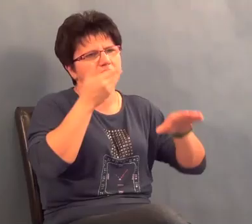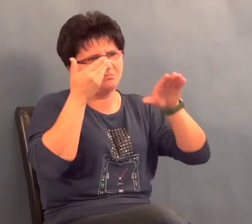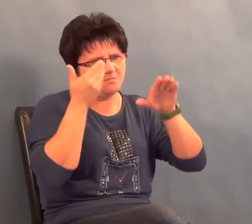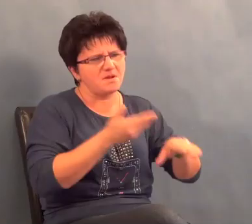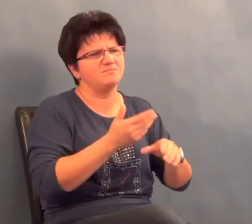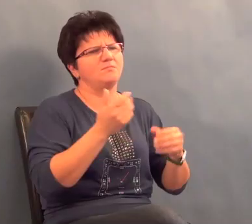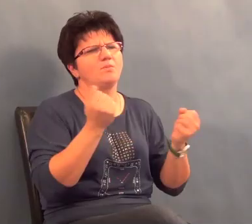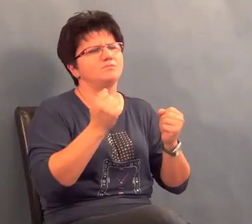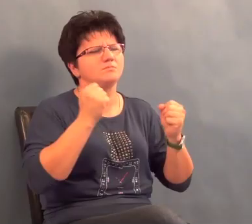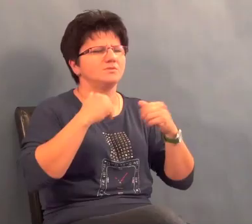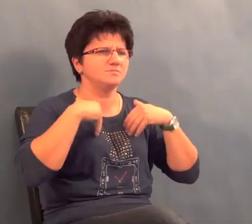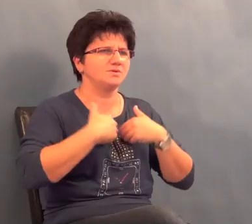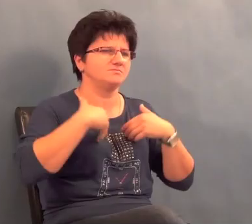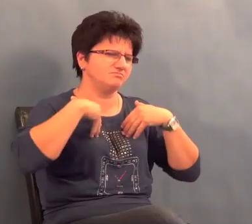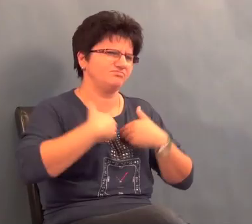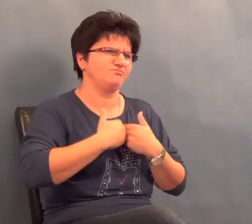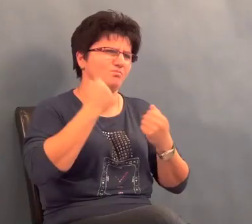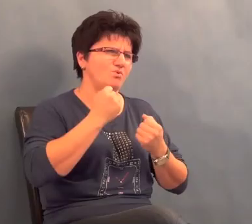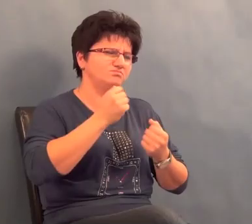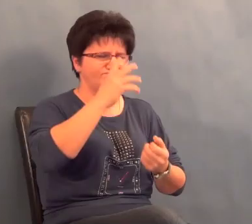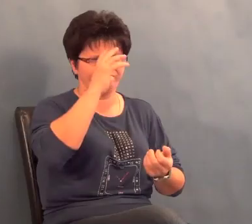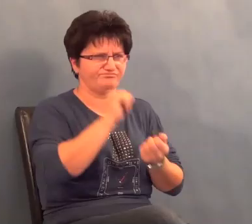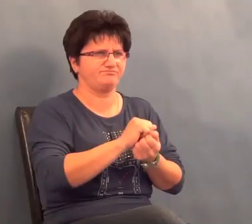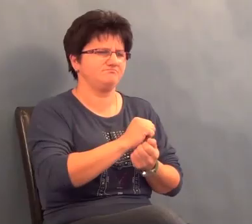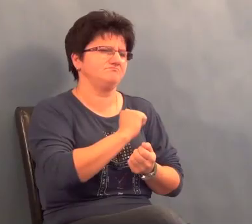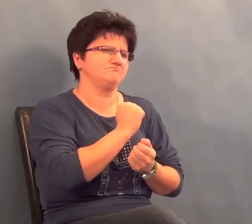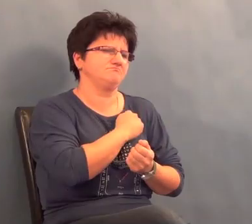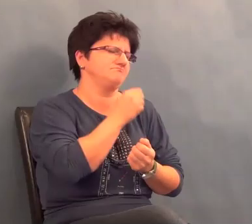Jest bardzo zmęczony, mocno śpi.